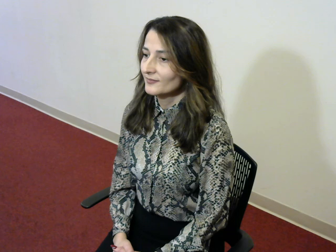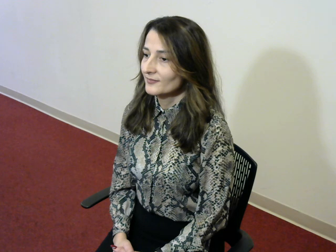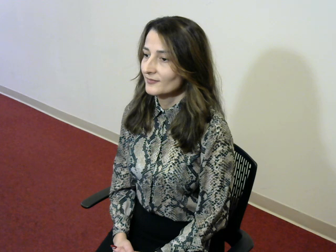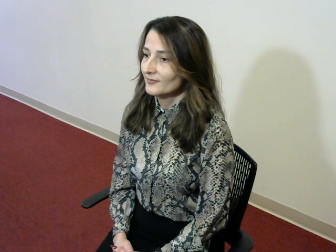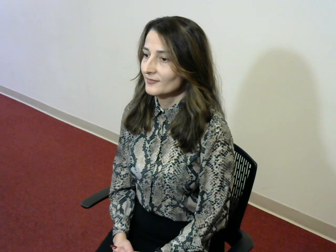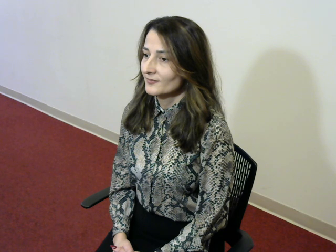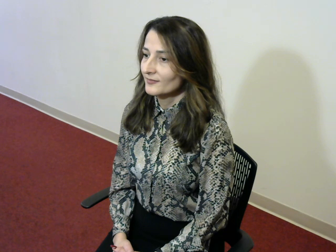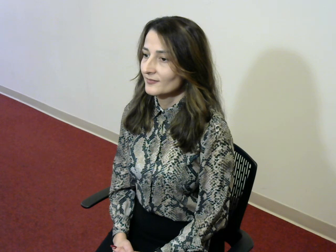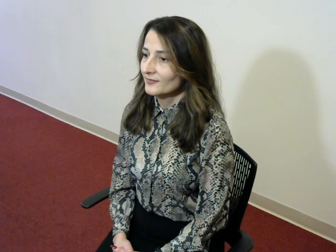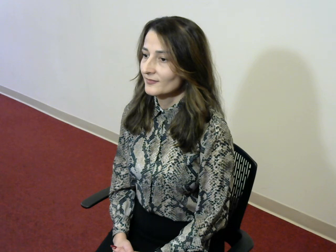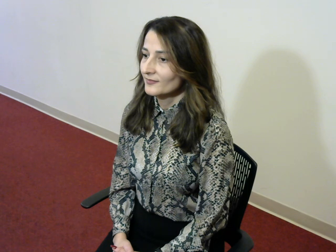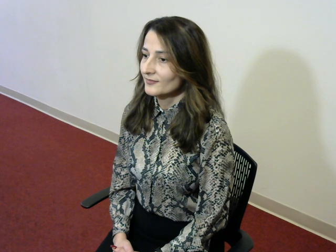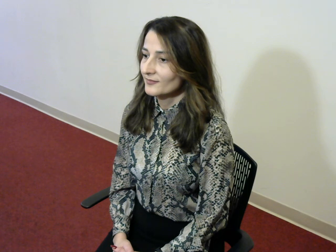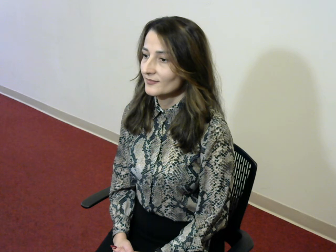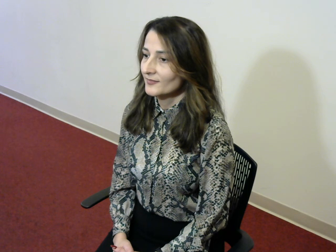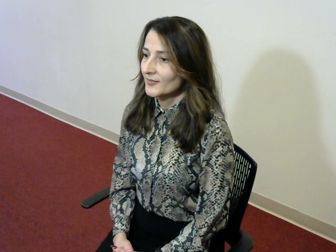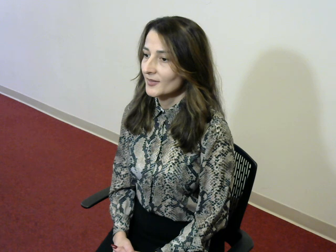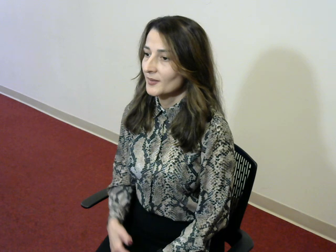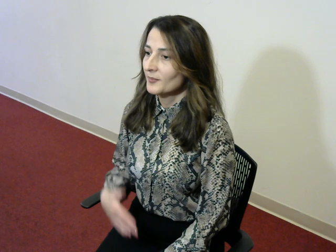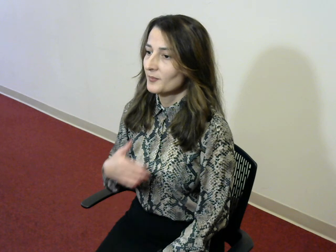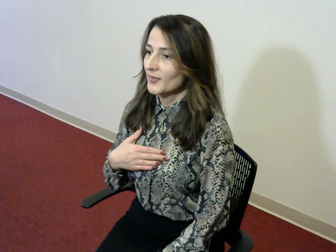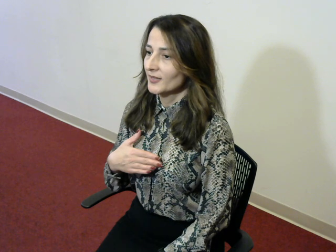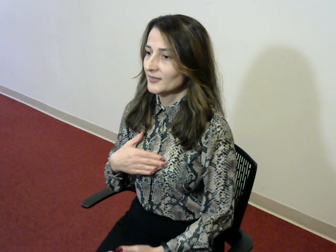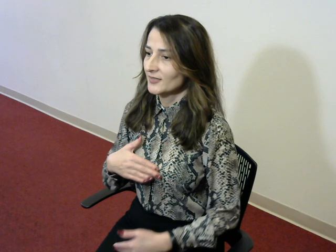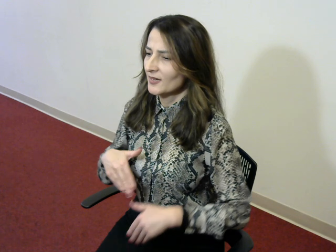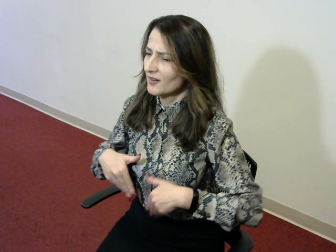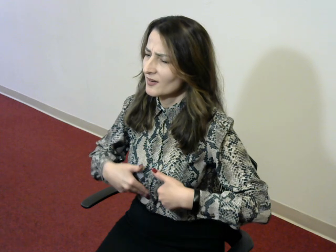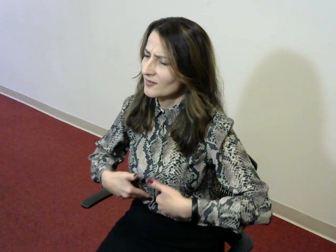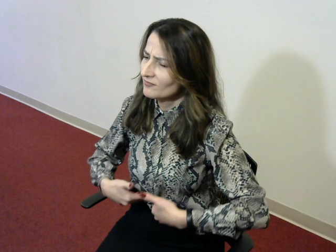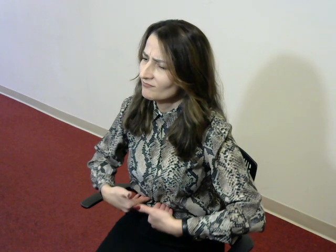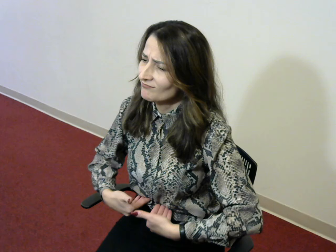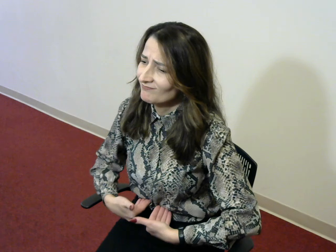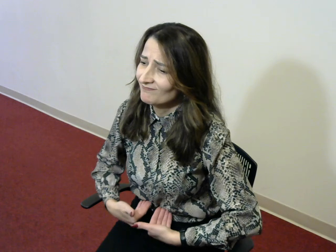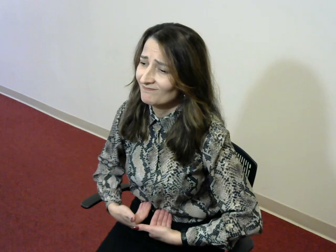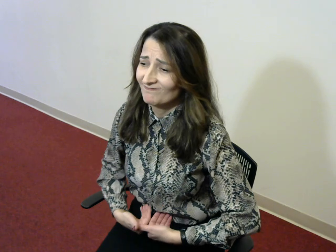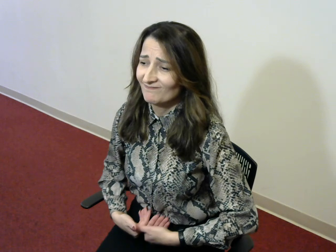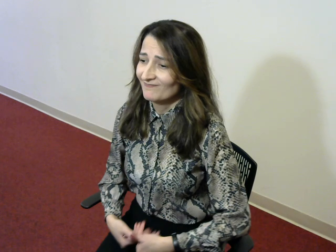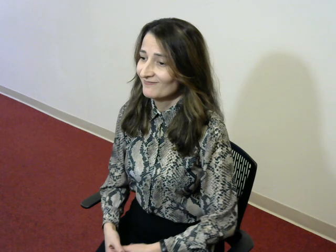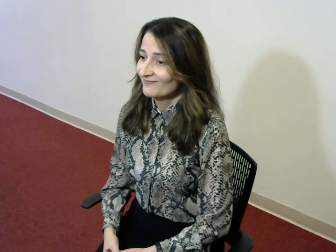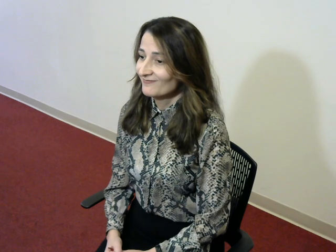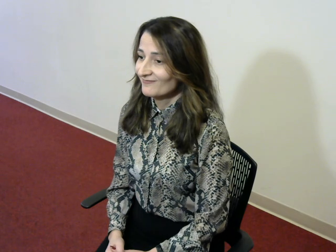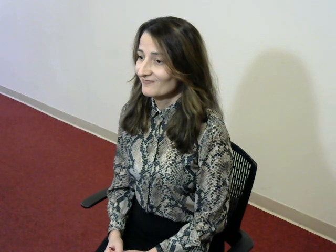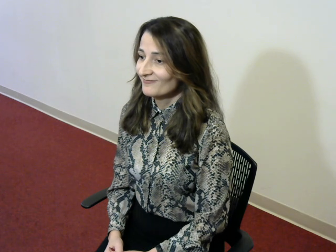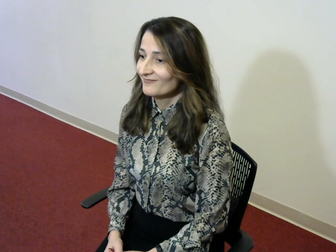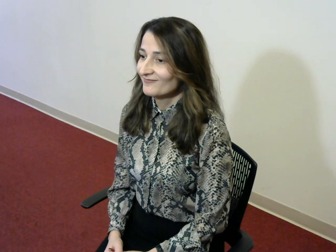Mən acmışam